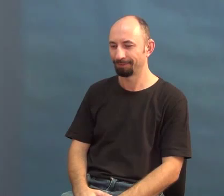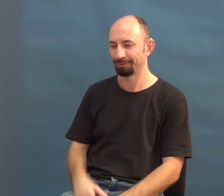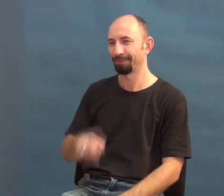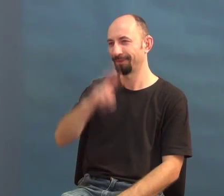Nie ma czegoś takiego.